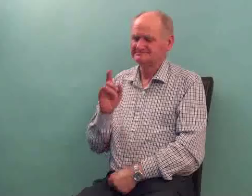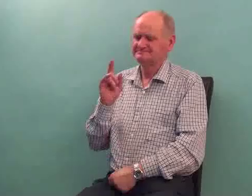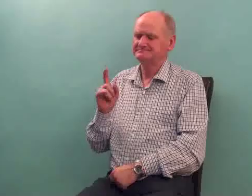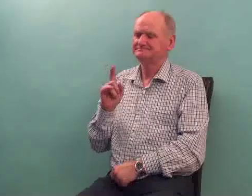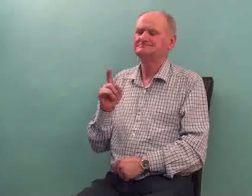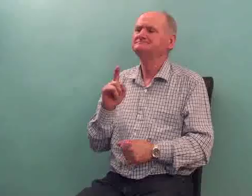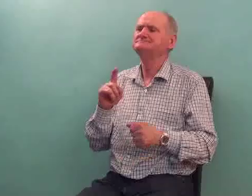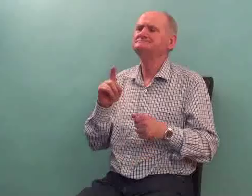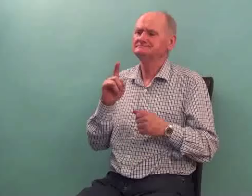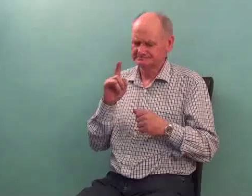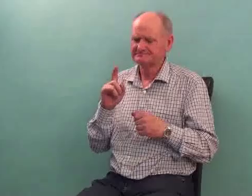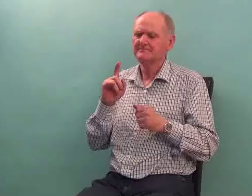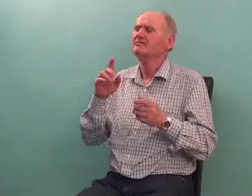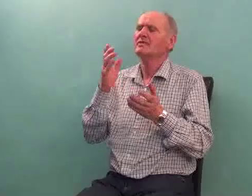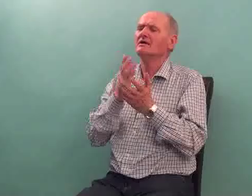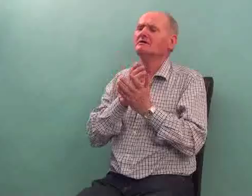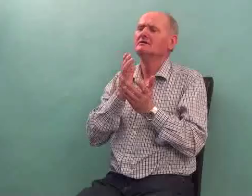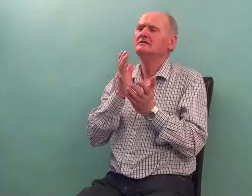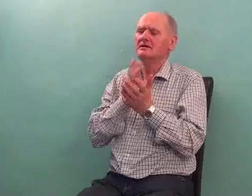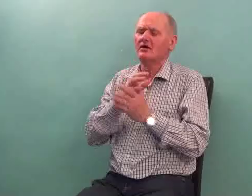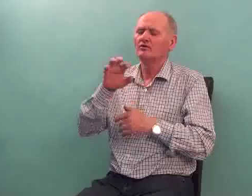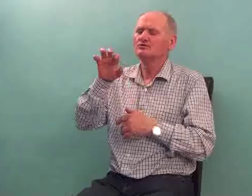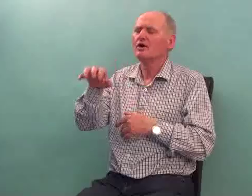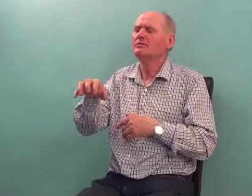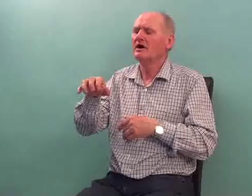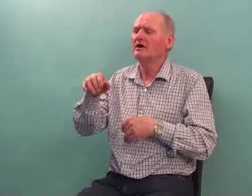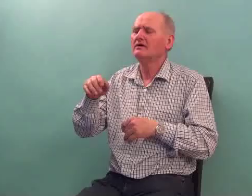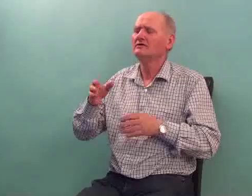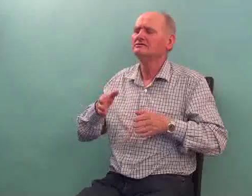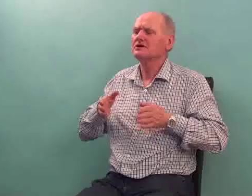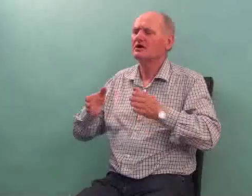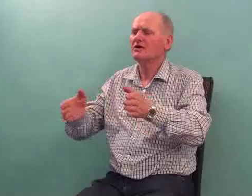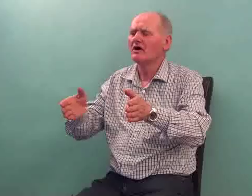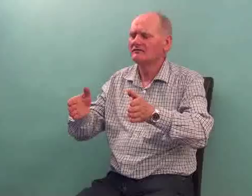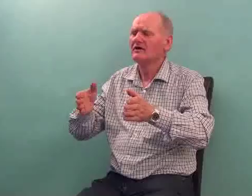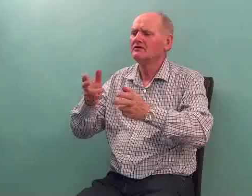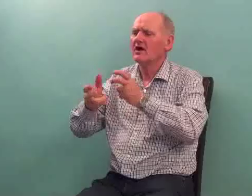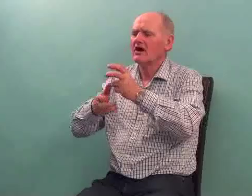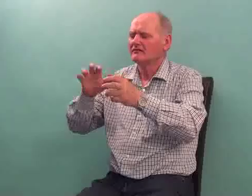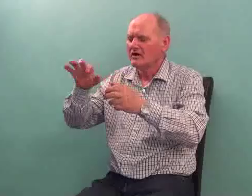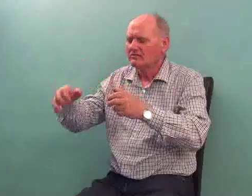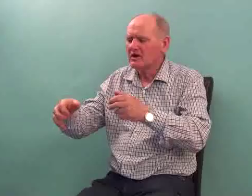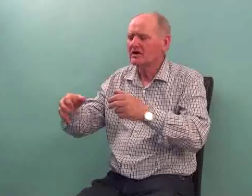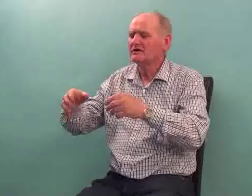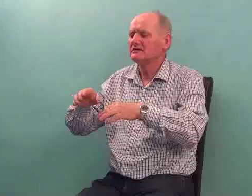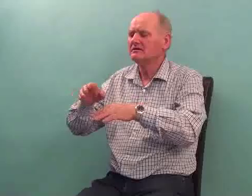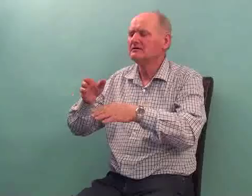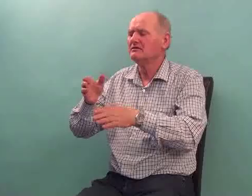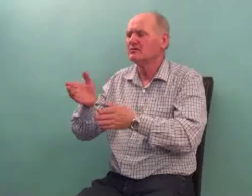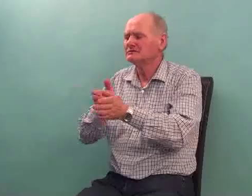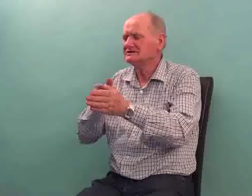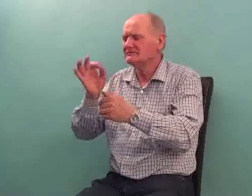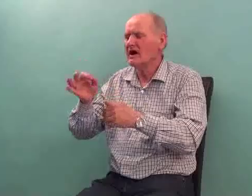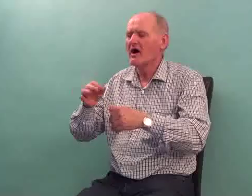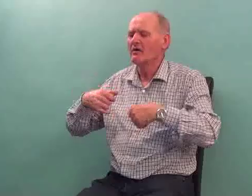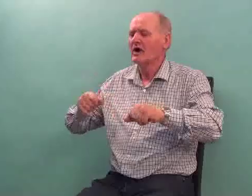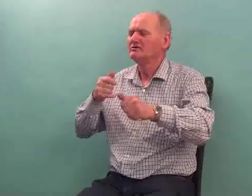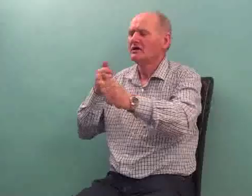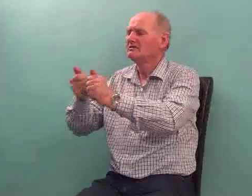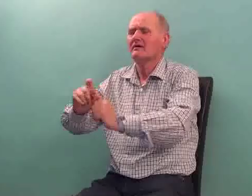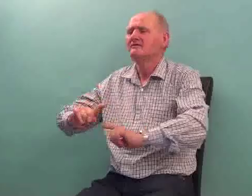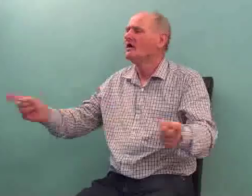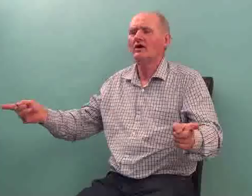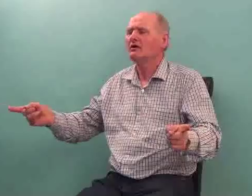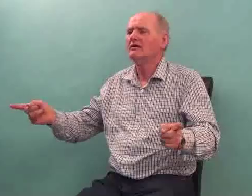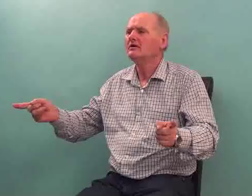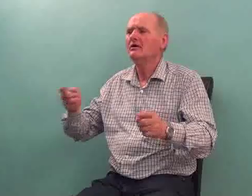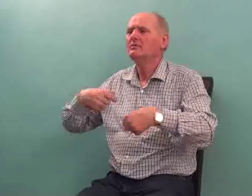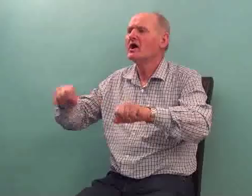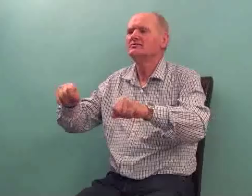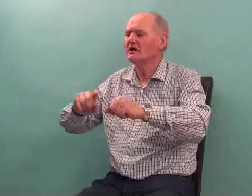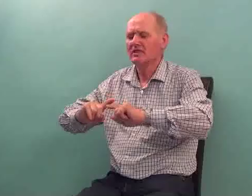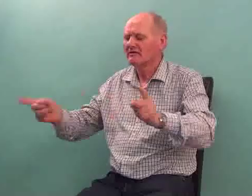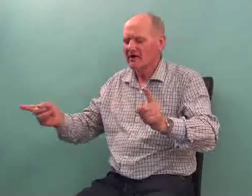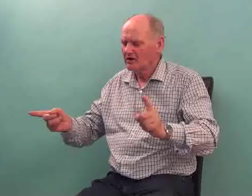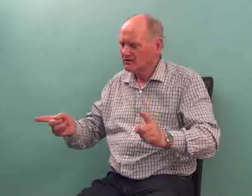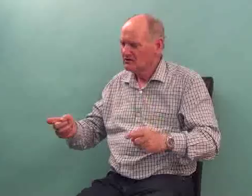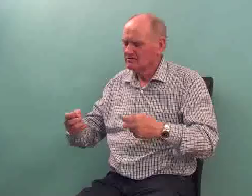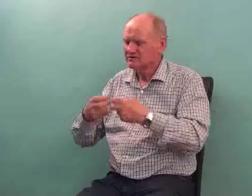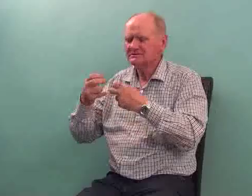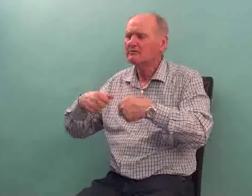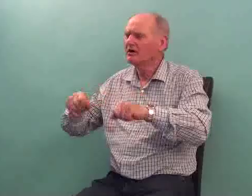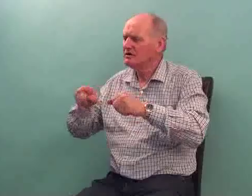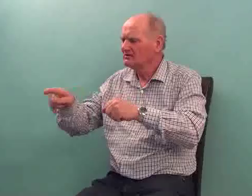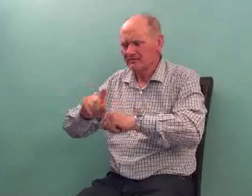Jest taka ulica, po której mogą jeździć rowerzyści i rolkarze i tę ulicę nie wolno wjeżdżać motocyklistom, ponieważ będą przeszkadzać.